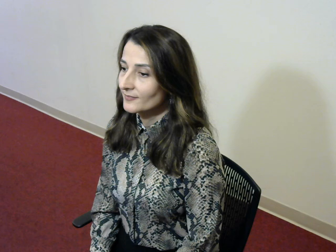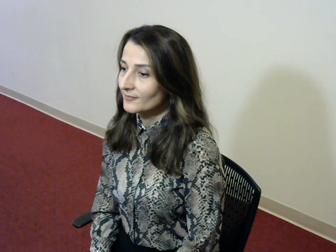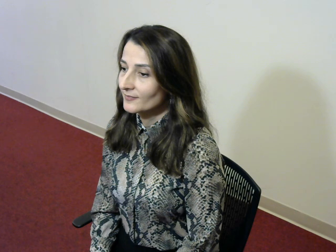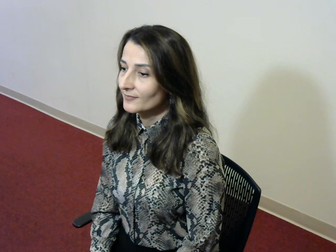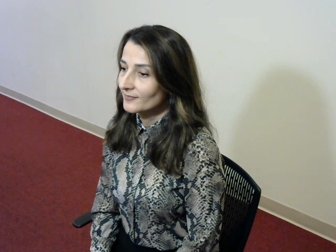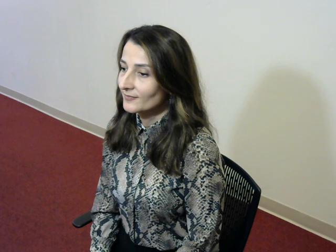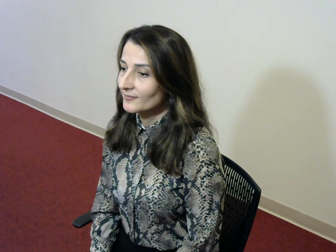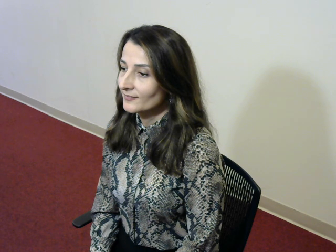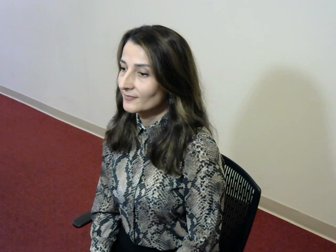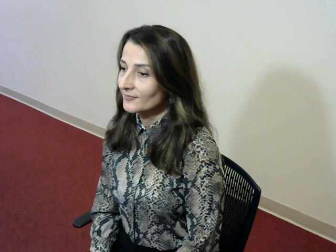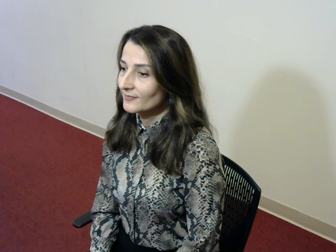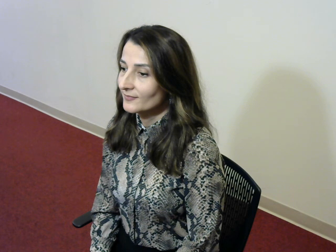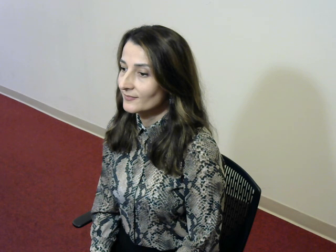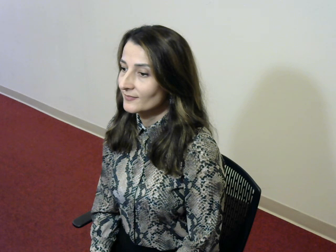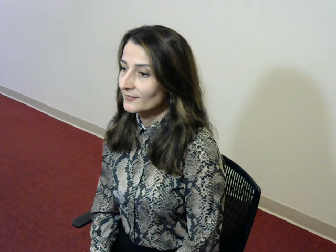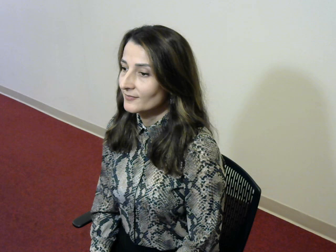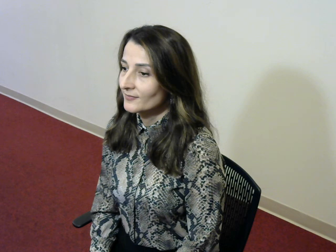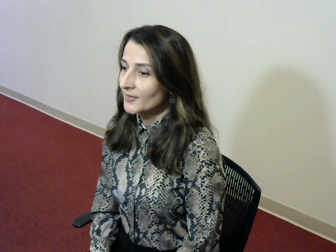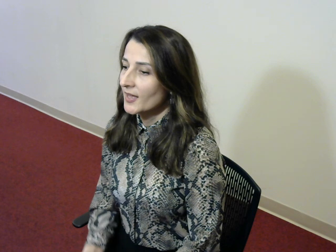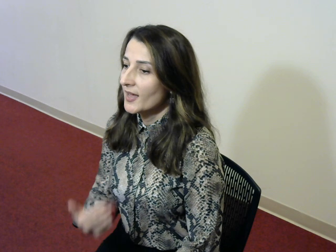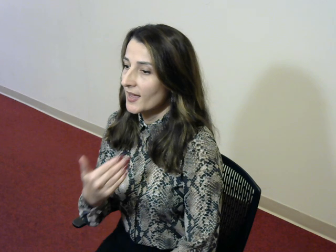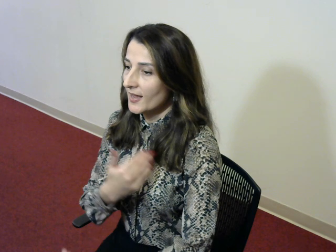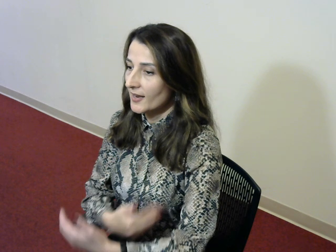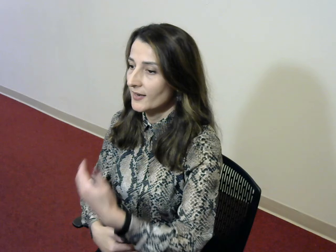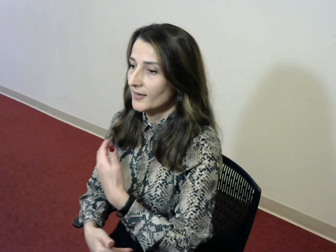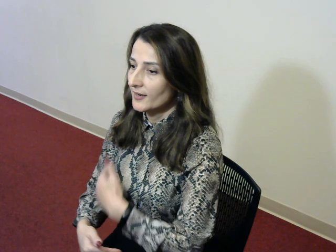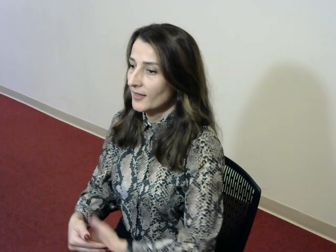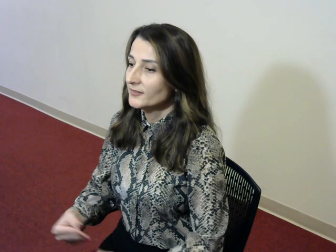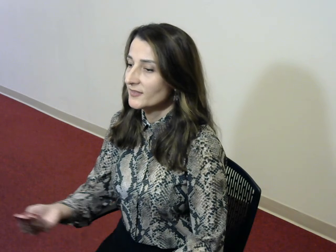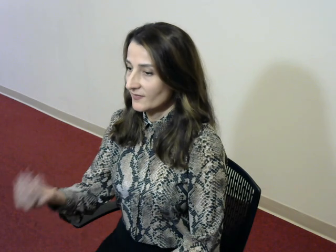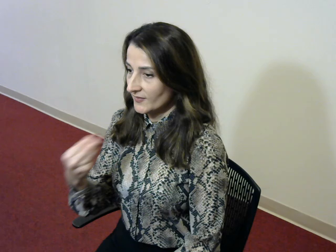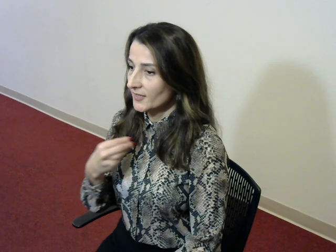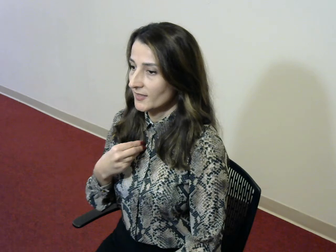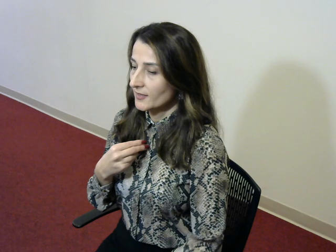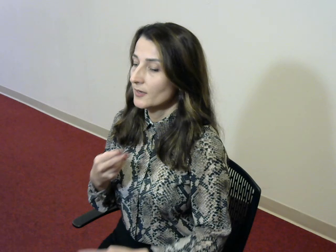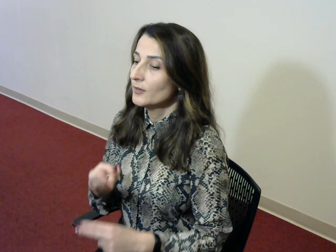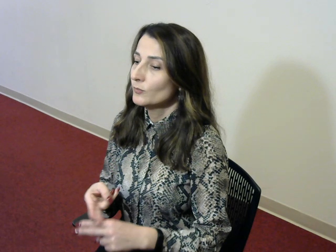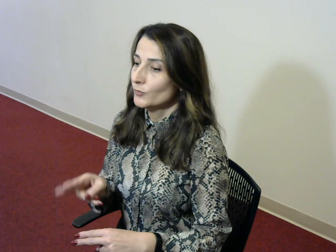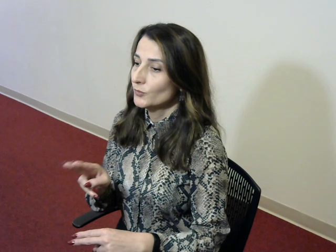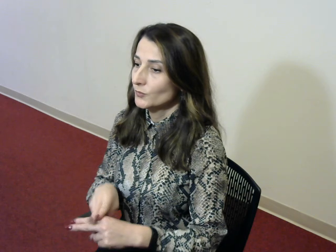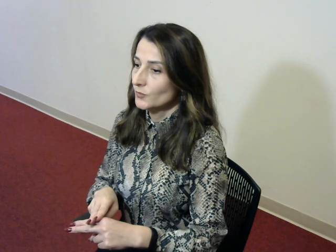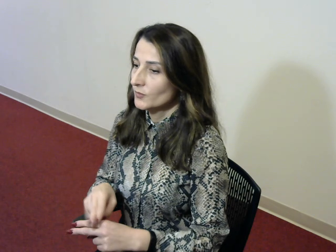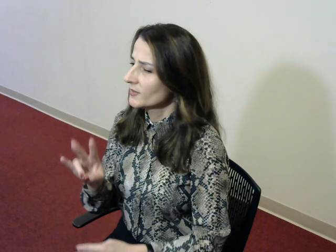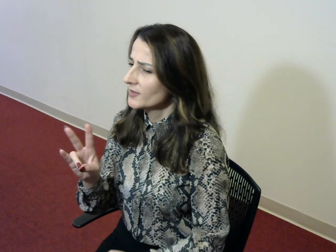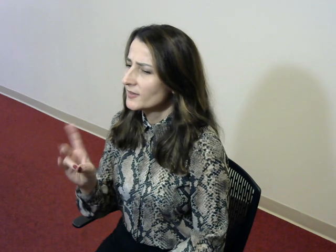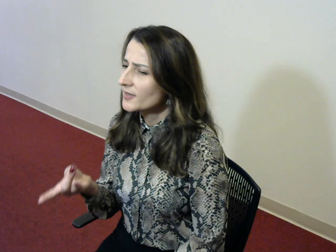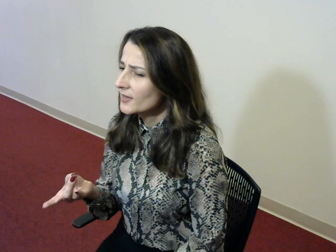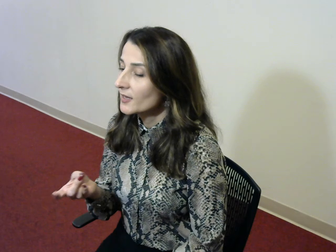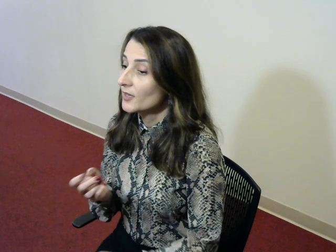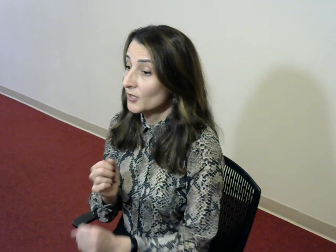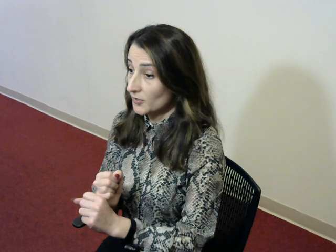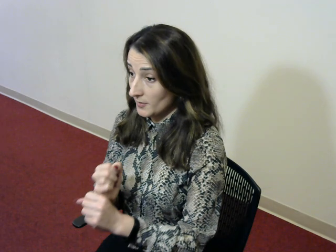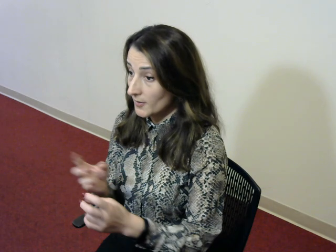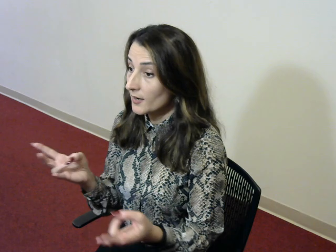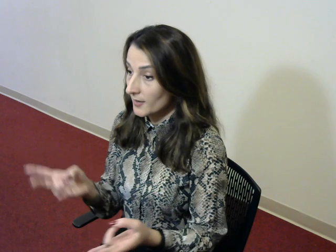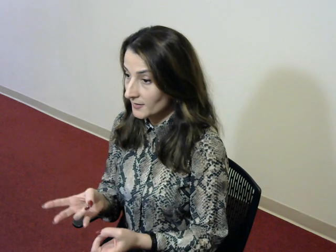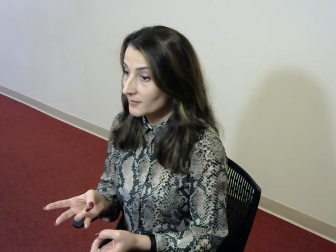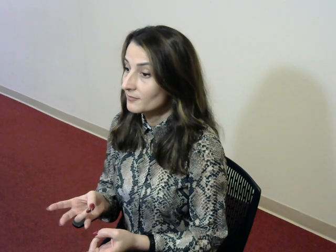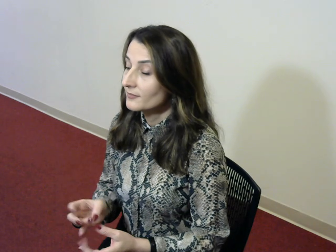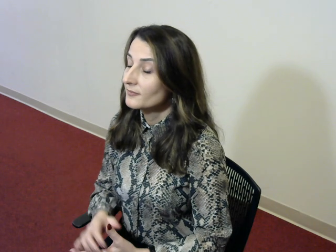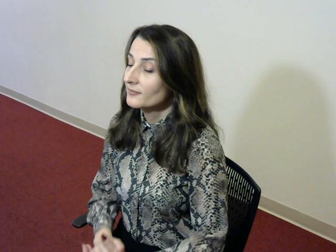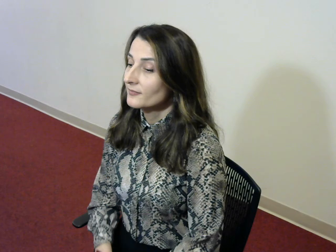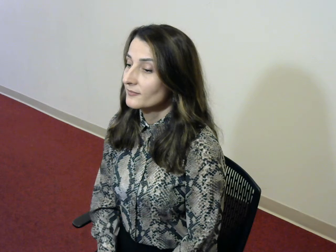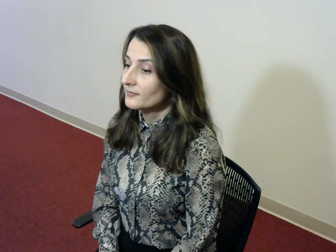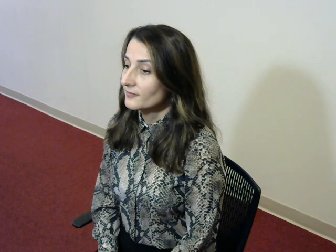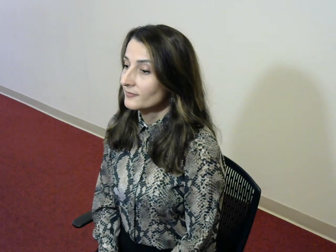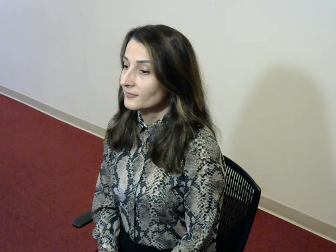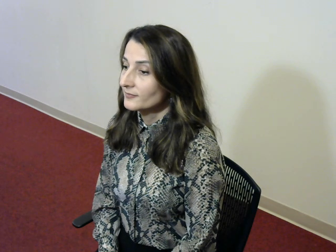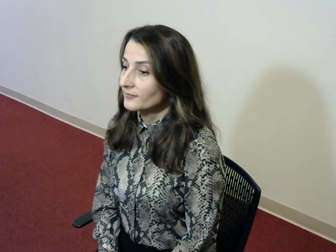Əlilliyin təyin olunması üçün nə etmək lazımdır?